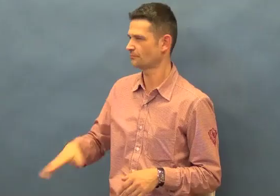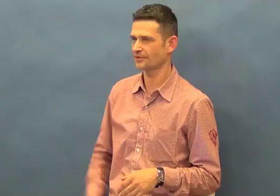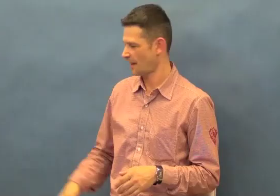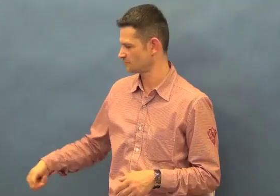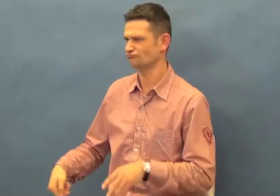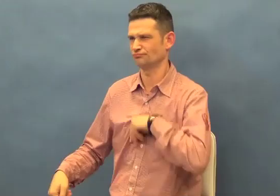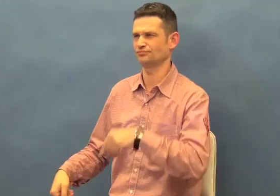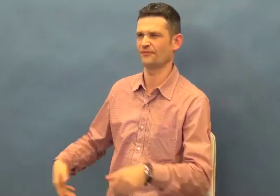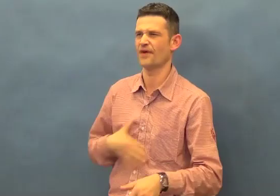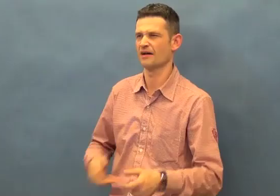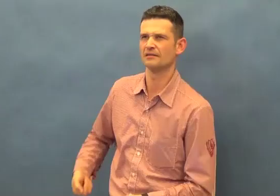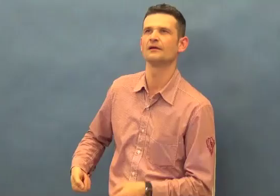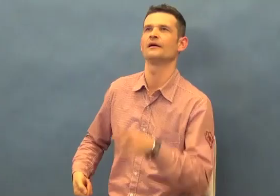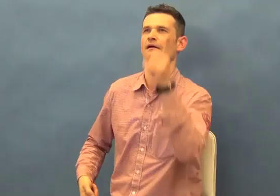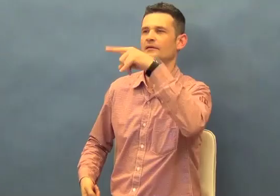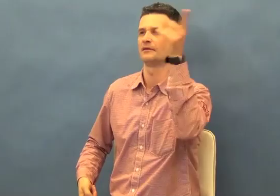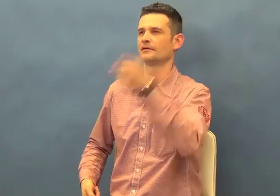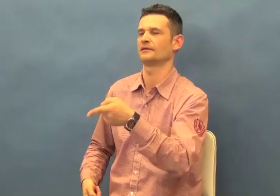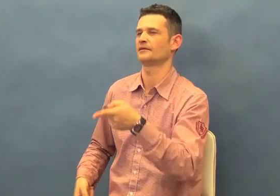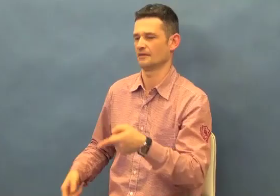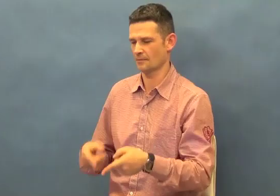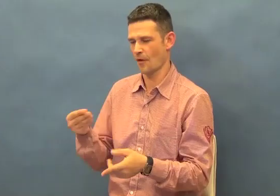Jak przyjdę z psem na smyczy i będę chciał go wykąpać, a tu zakaz...